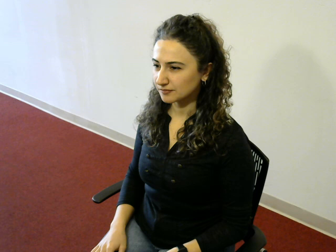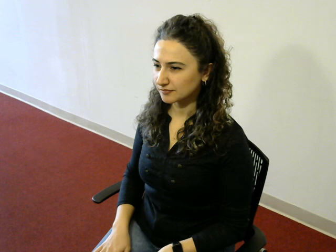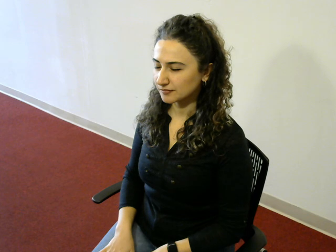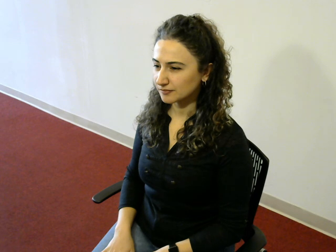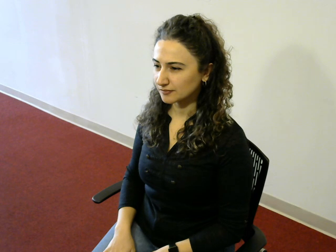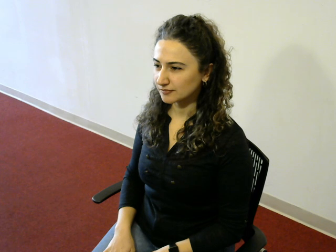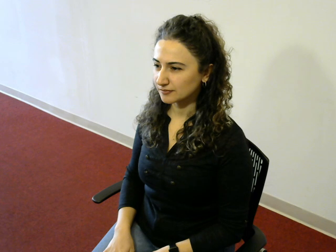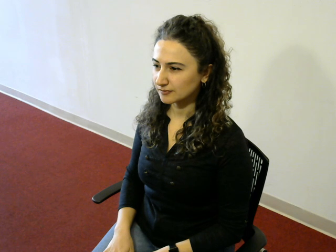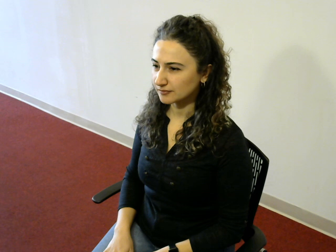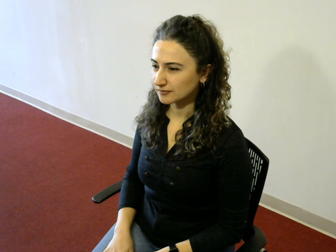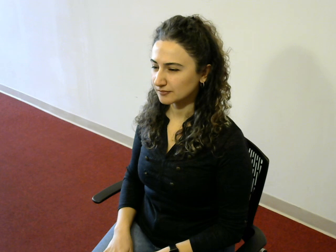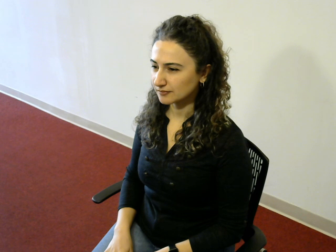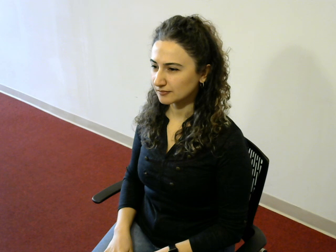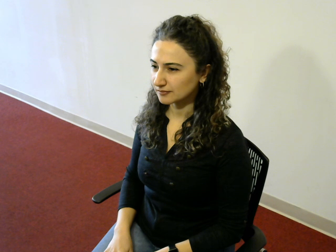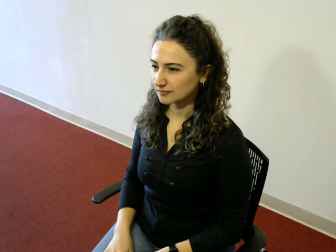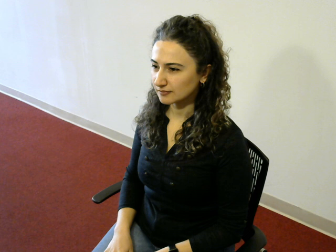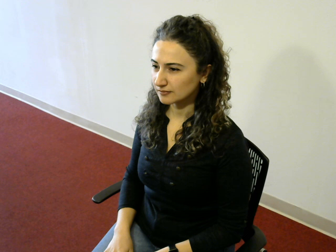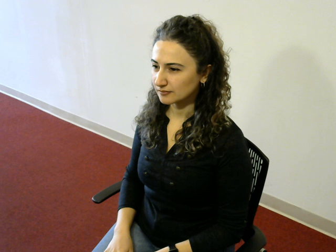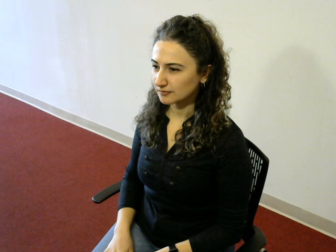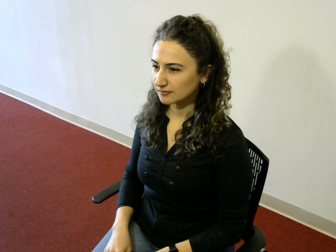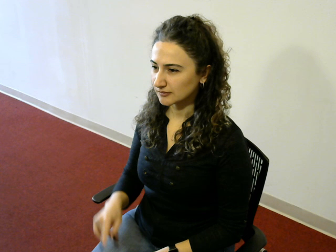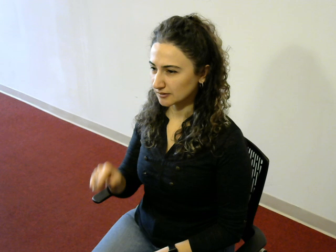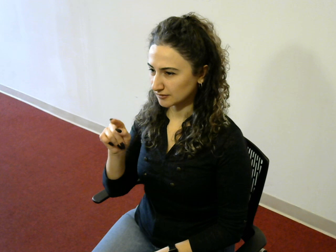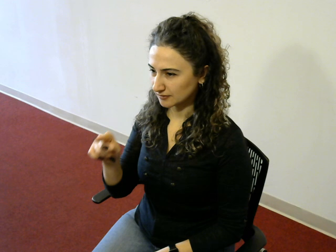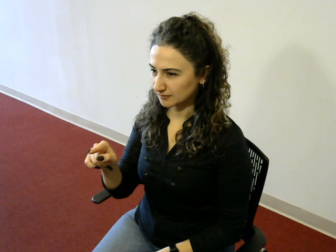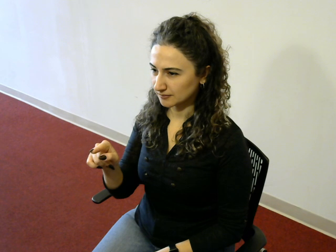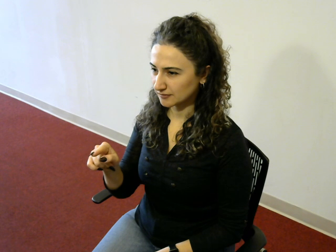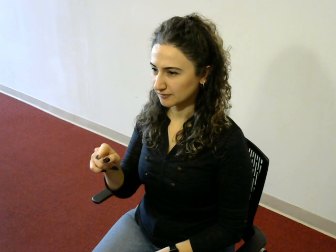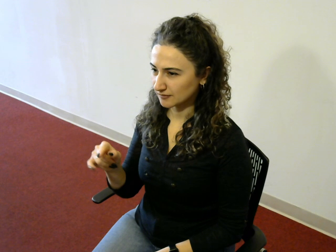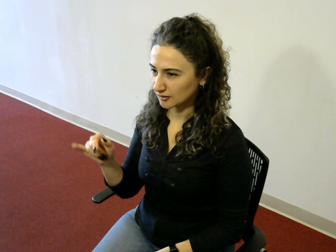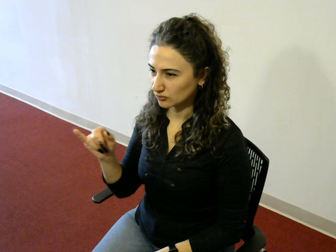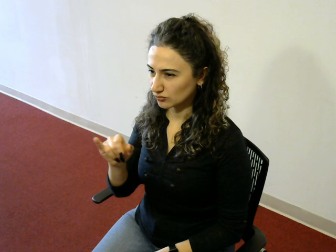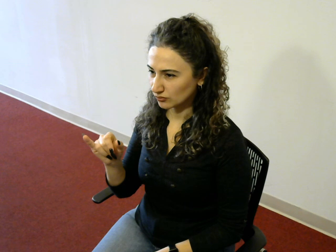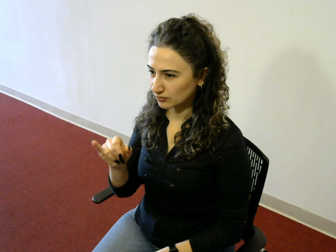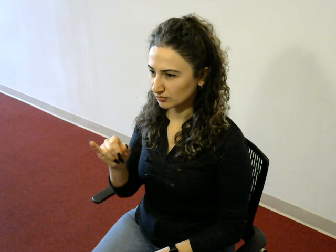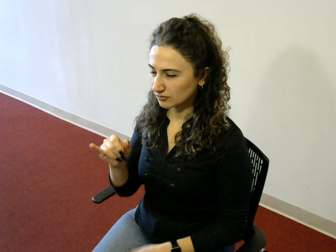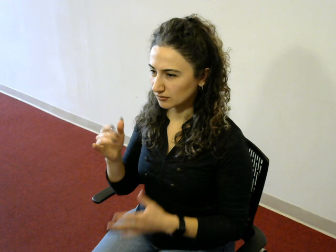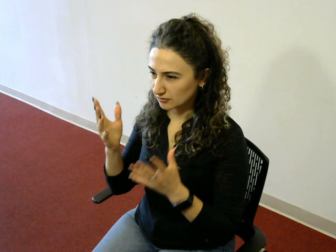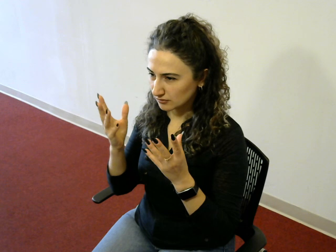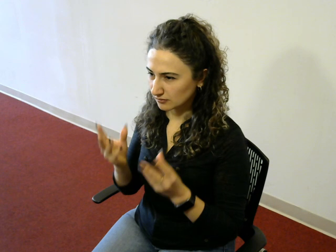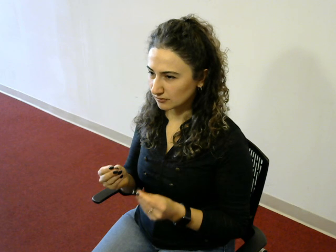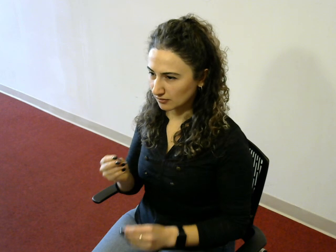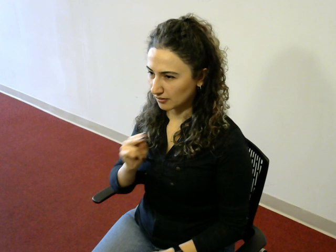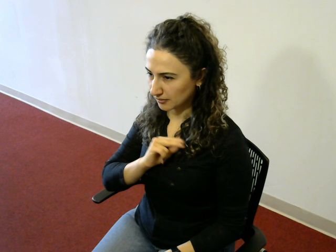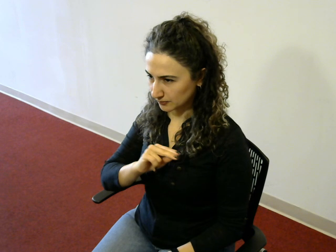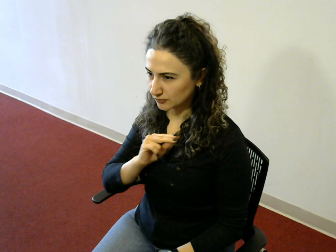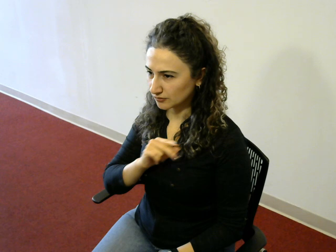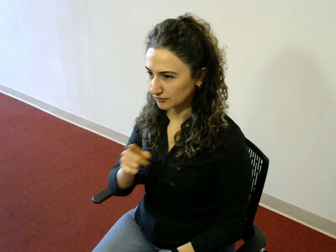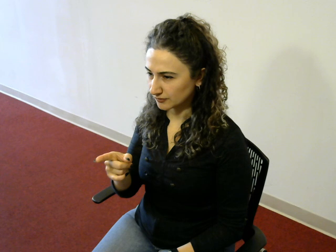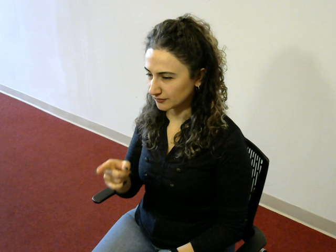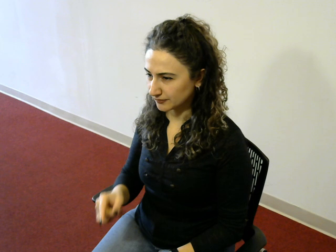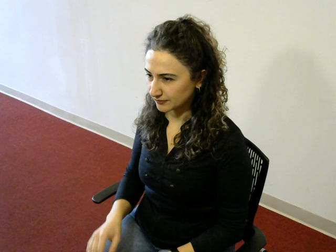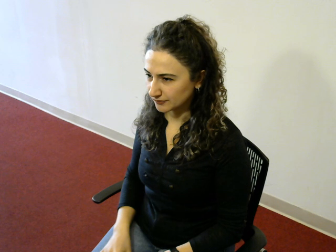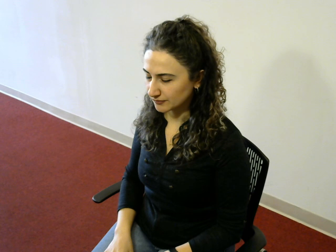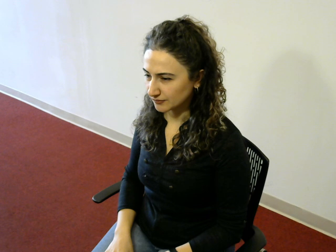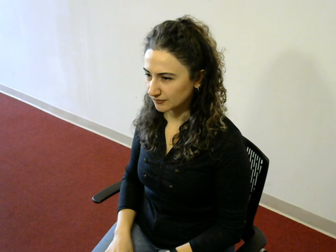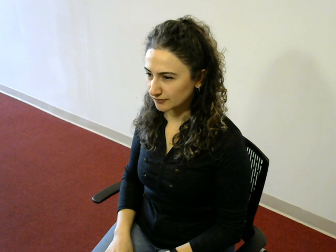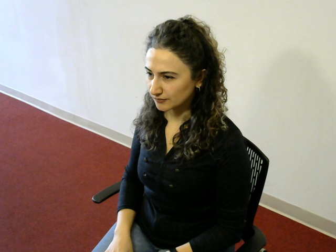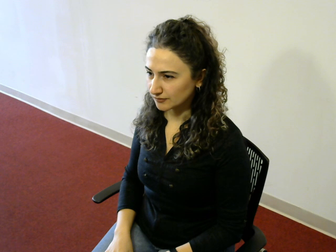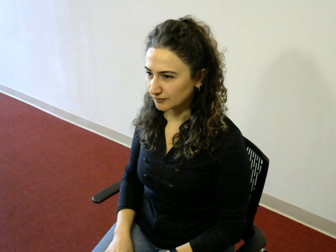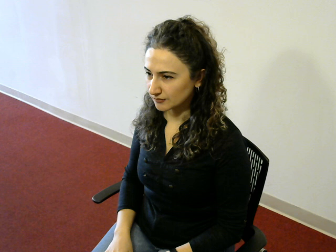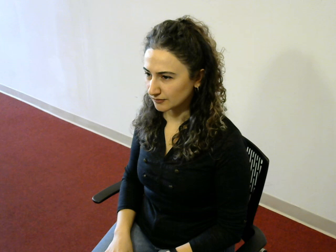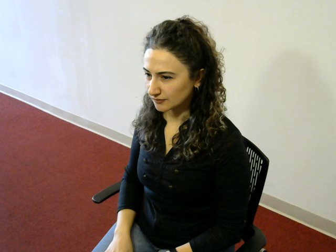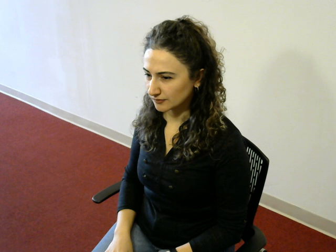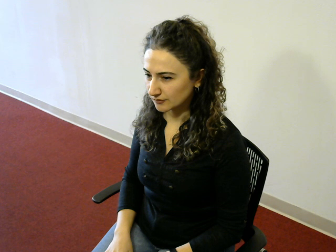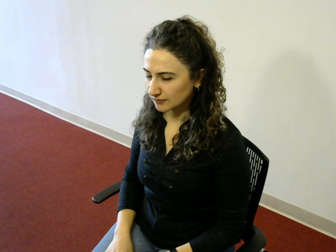Sən şənbə günü işləyirsən?